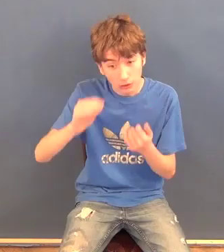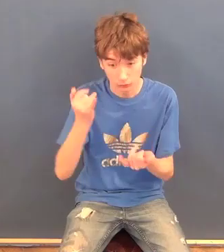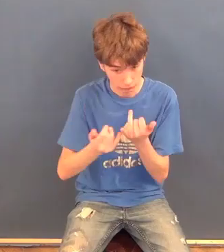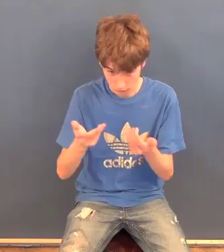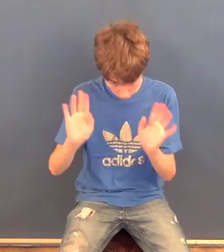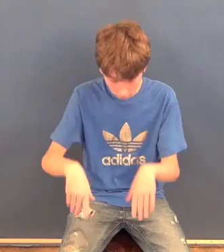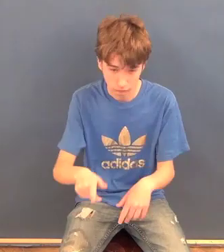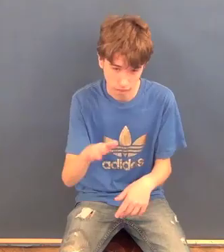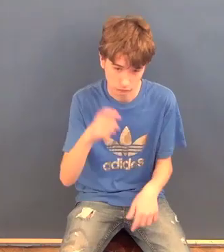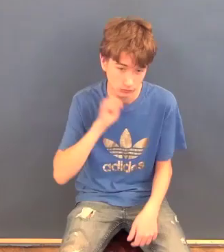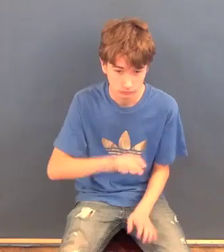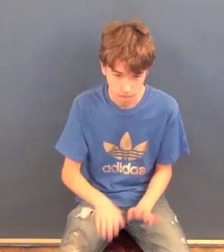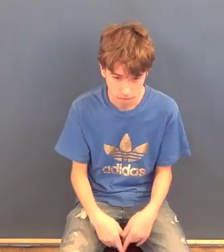Jeżeli pozwoli, wtedy można zginąć.